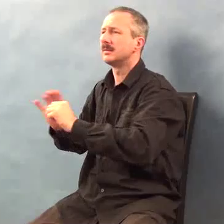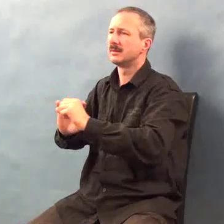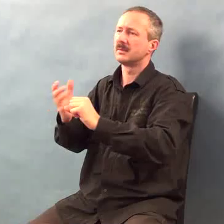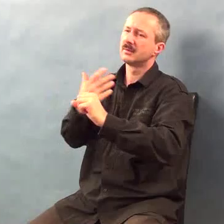Ulga...